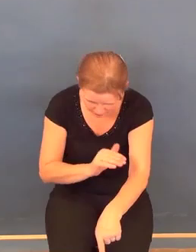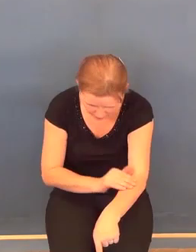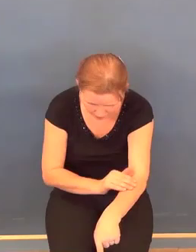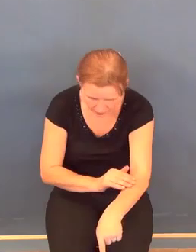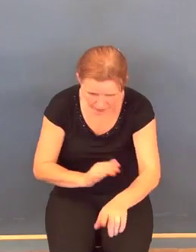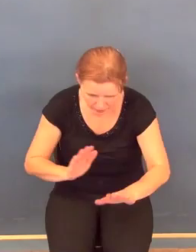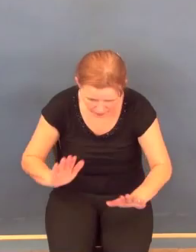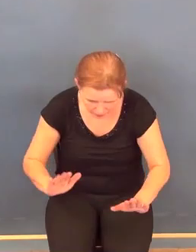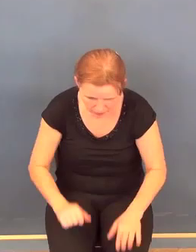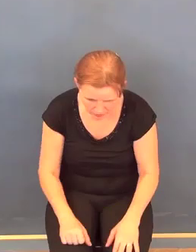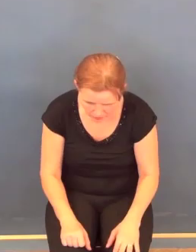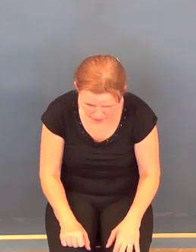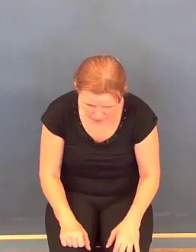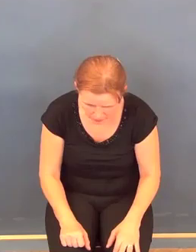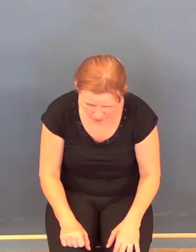Mam zajęte.